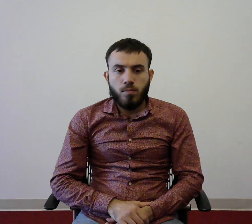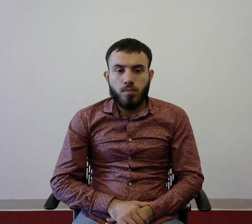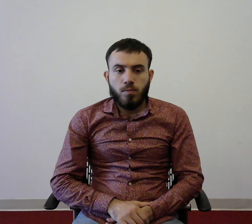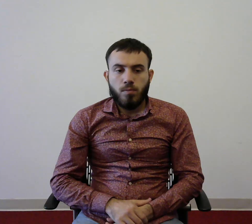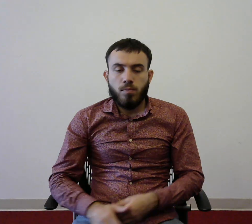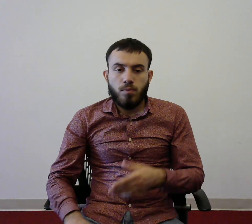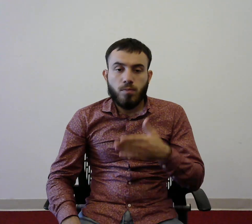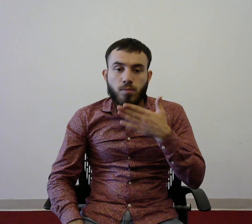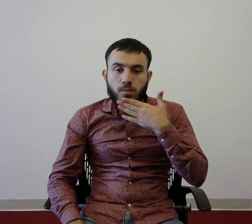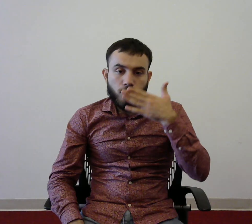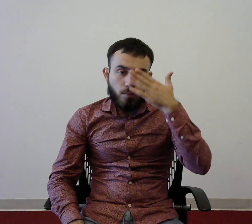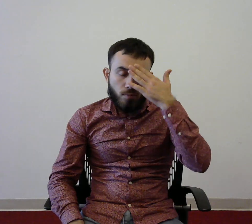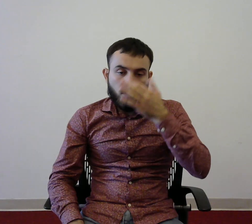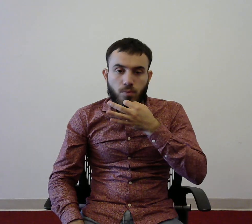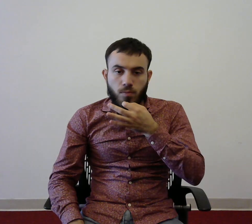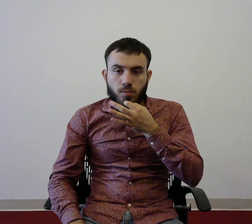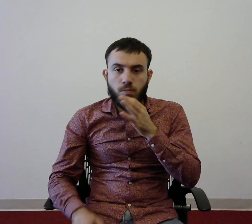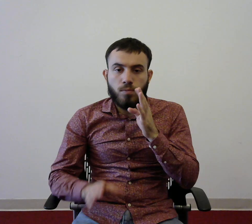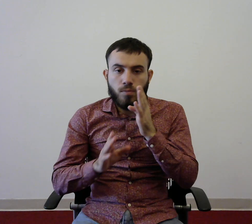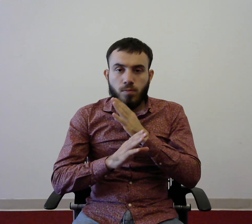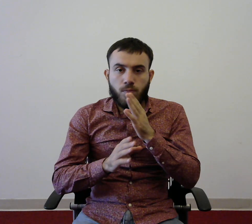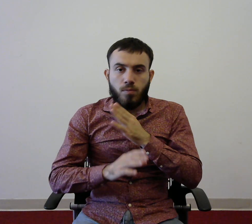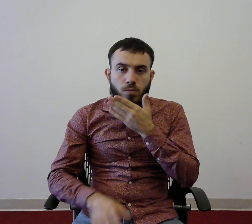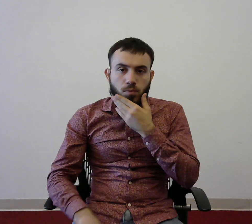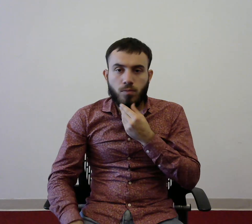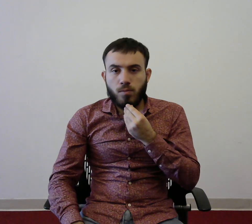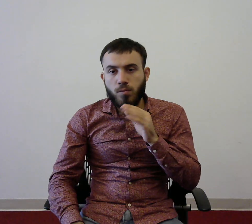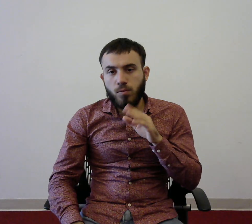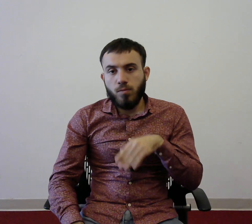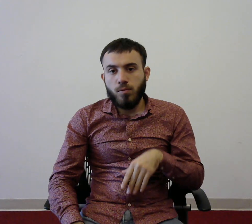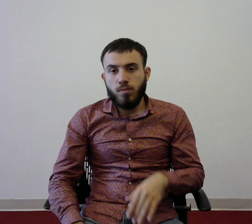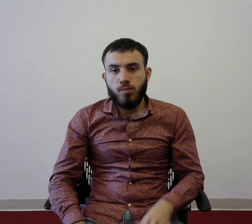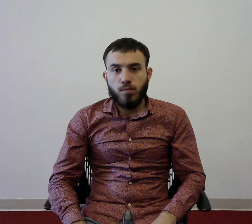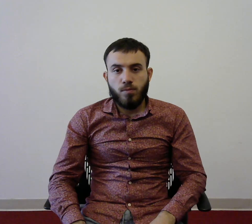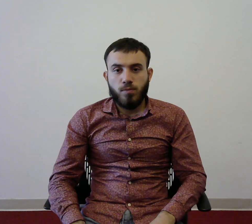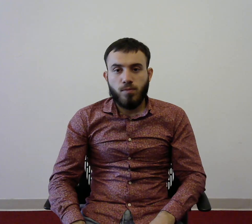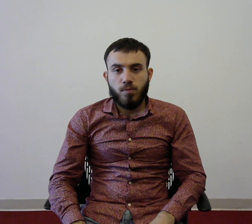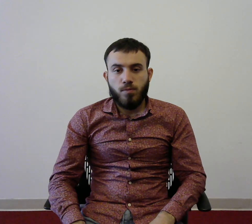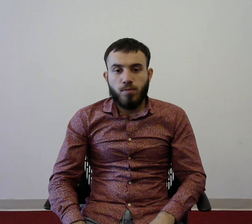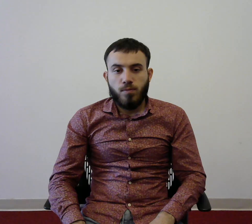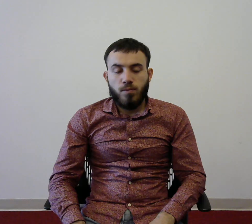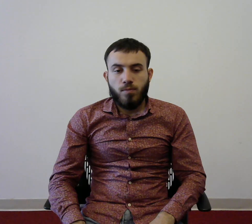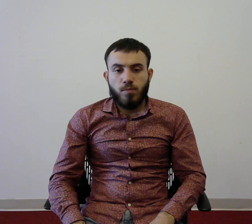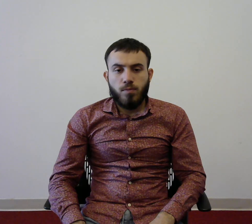Yazda havalar qəşəng olur